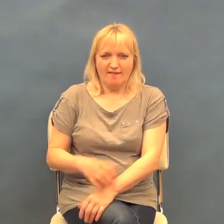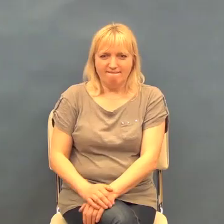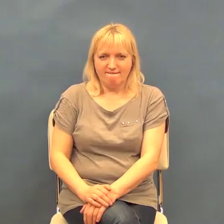Obojętnie.